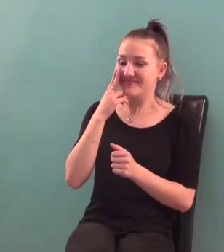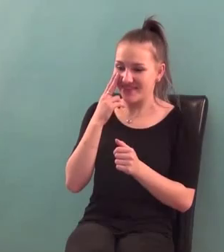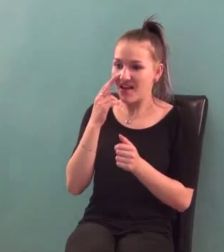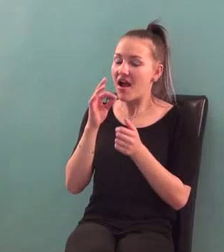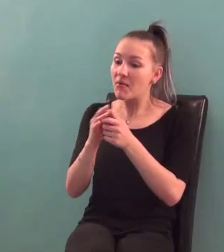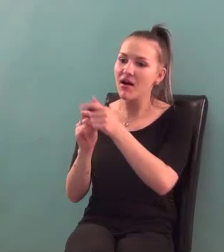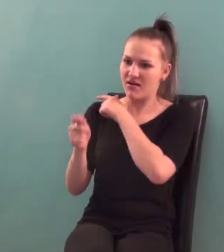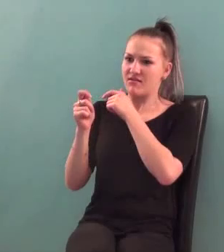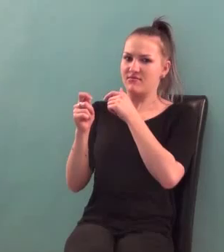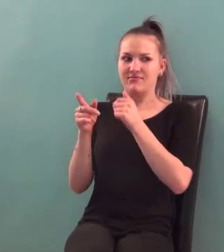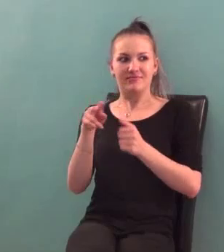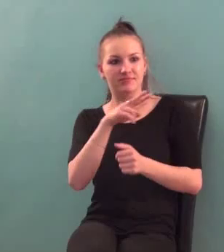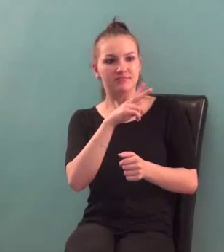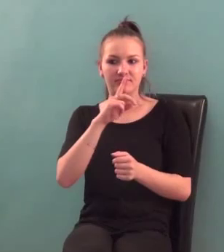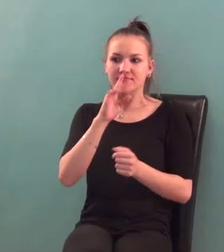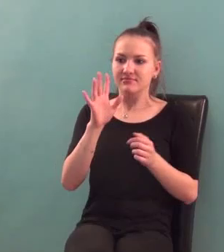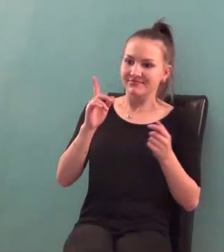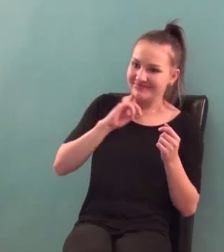Charlie Chaplin odwraca głowę i udaje, że nic się nie dzieje.